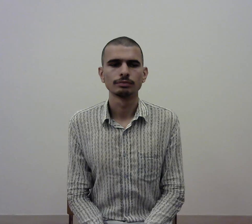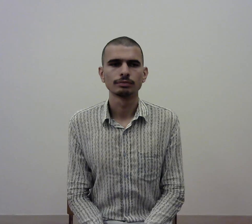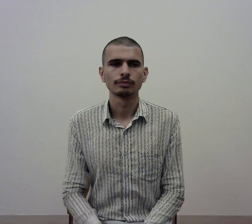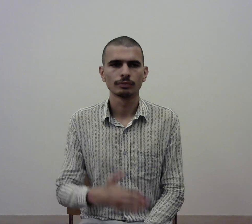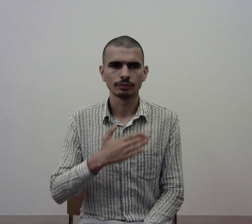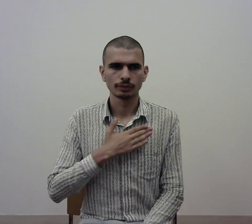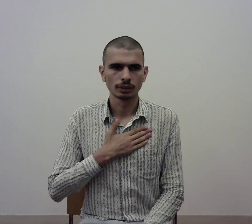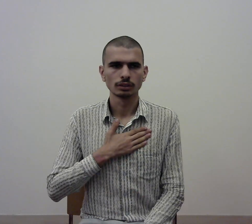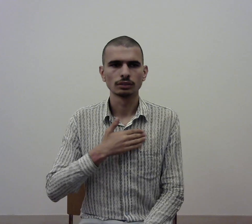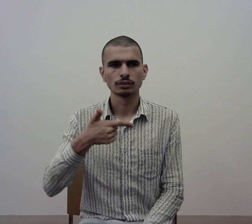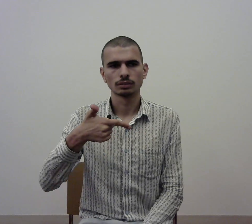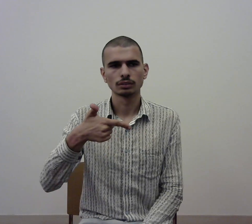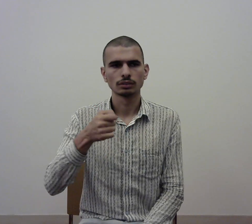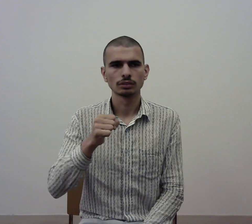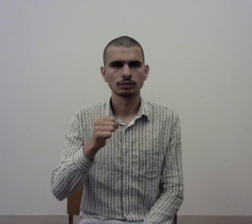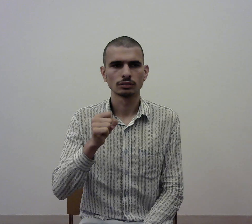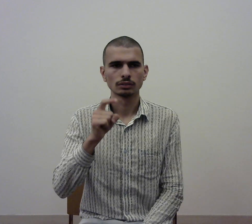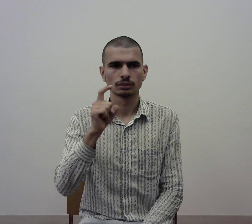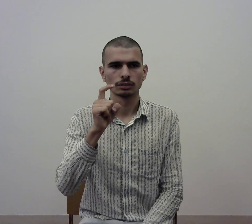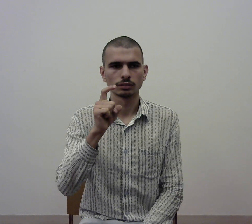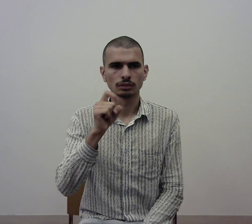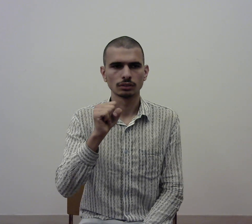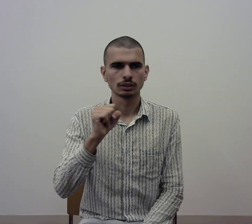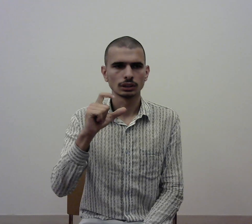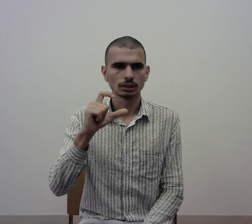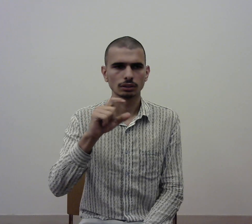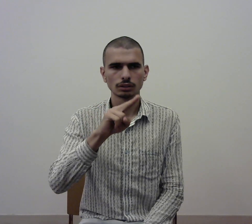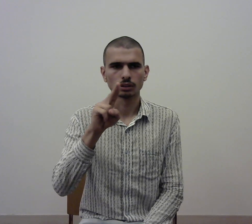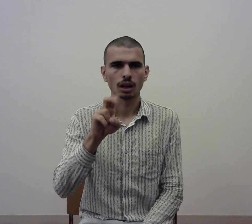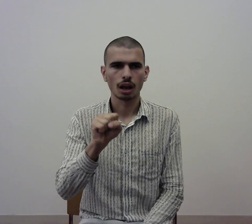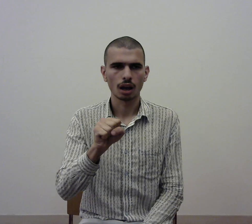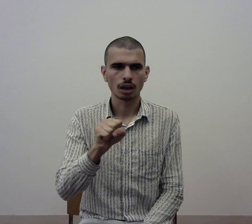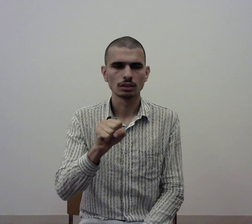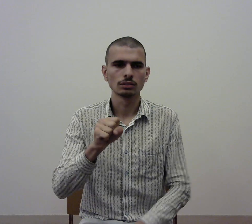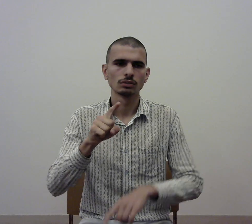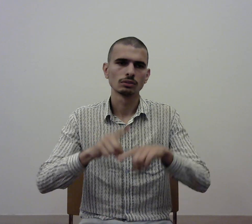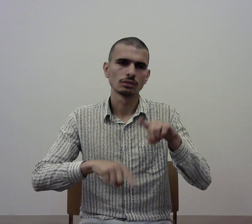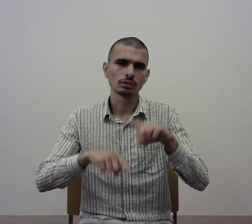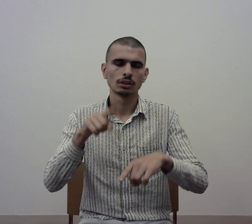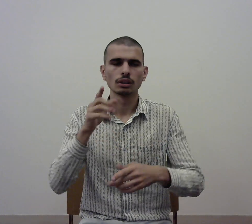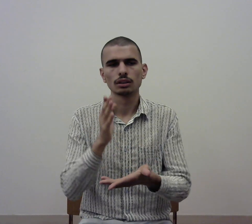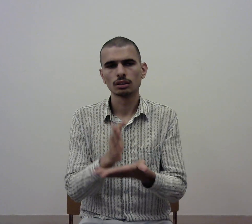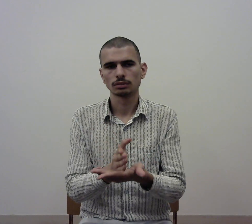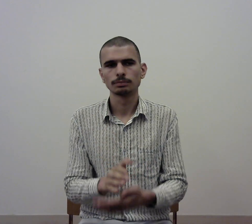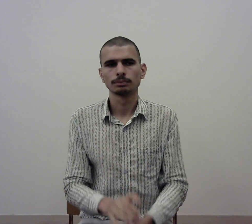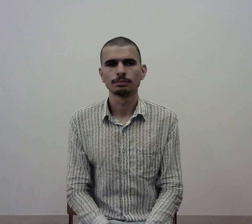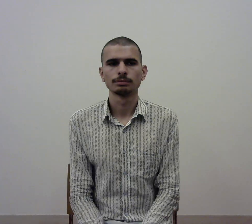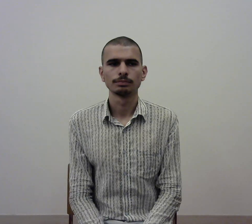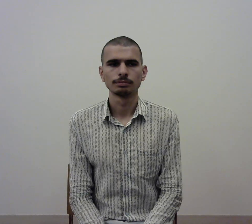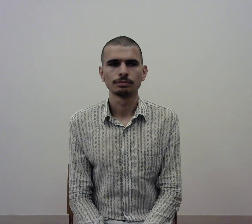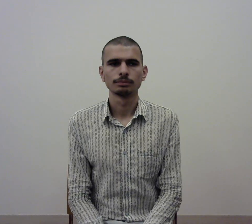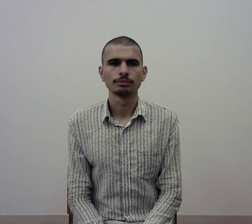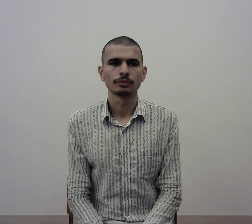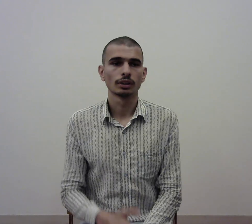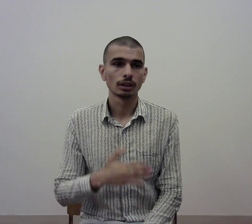Mənim Qazaxda qohumlarım var